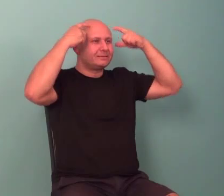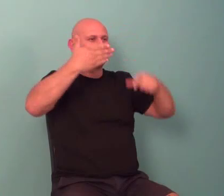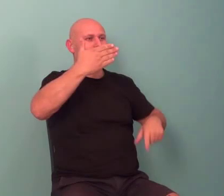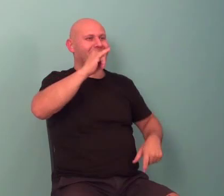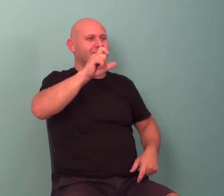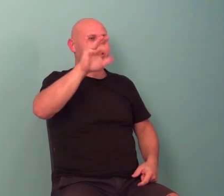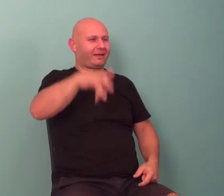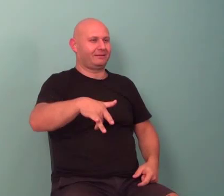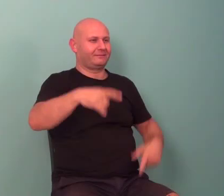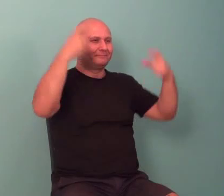MICKEY.